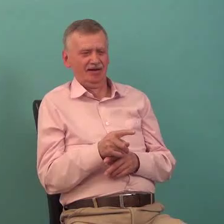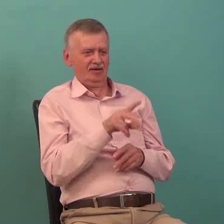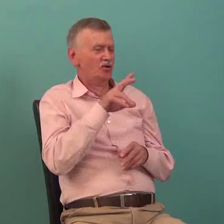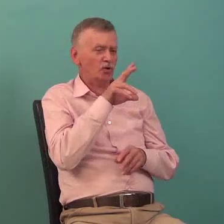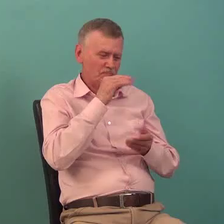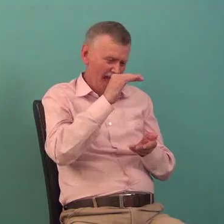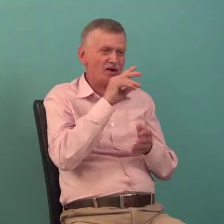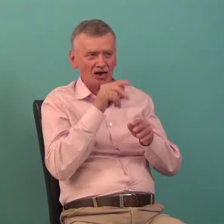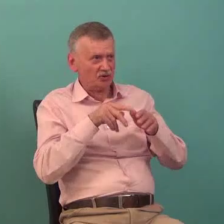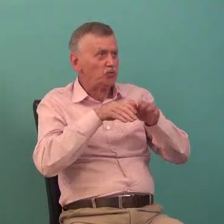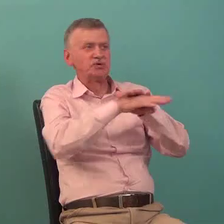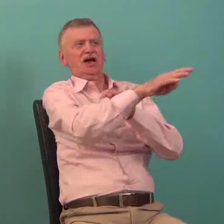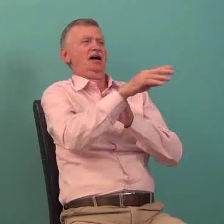Mały ptaszek ucieka.